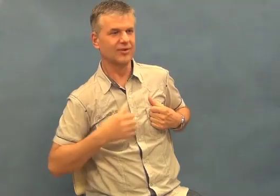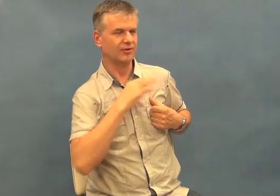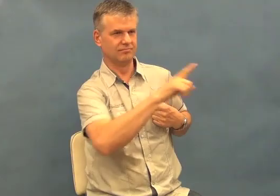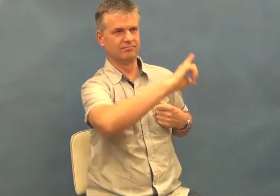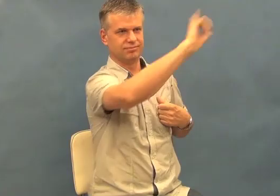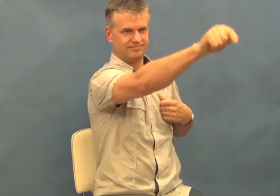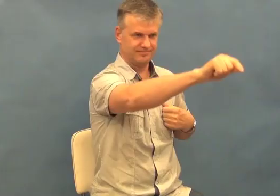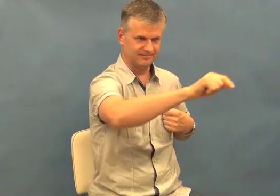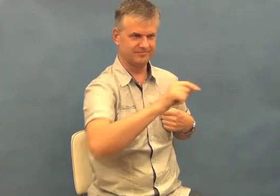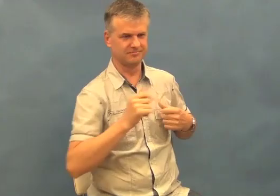Chłopiec poszedł.